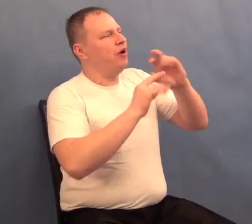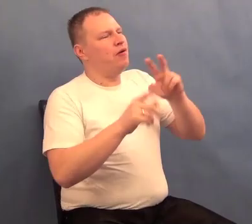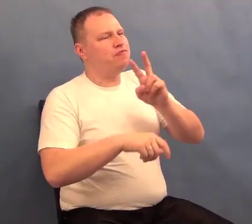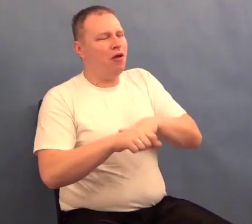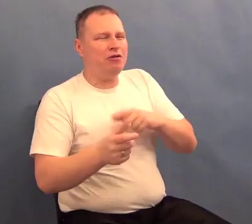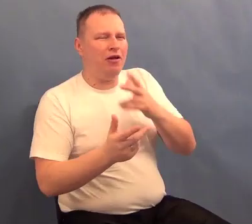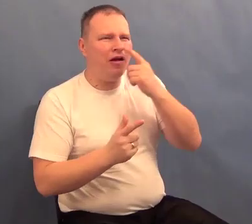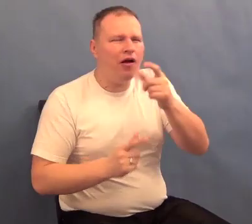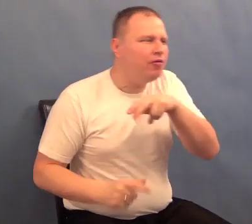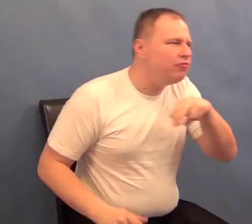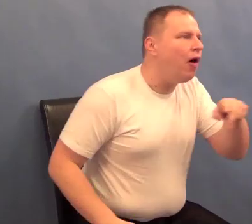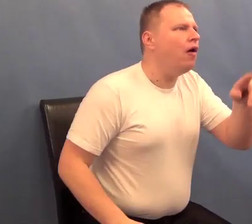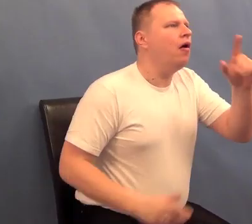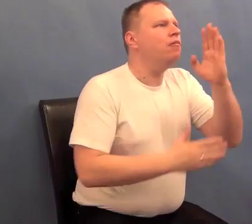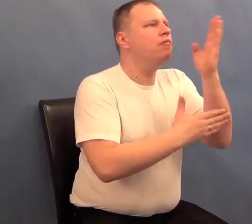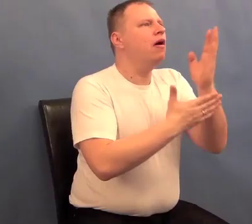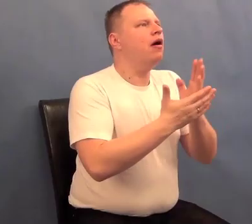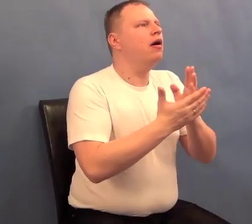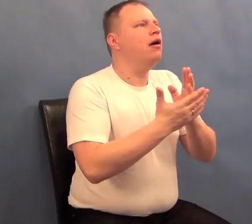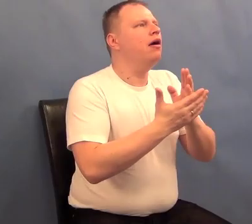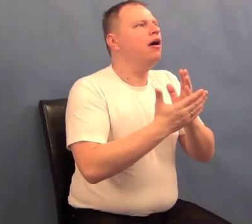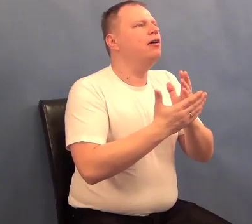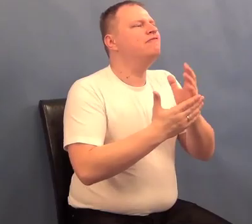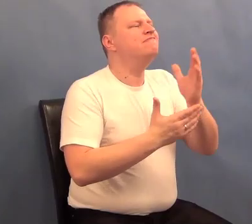Policjant szedł i zauważył pękniętą szybę.